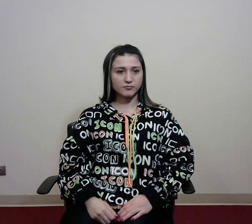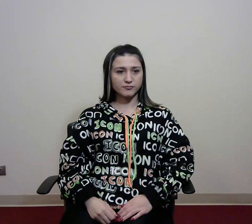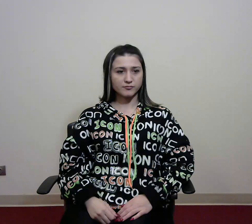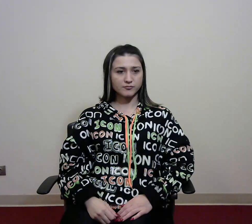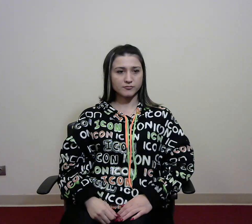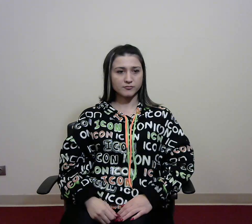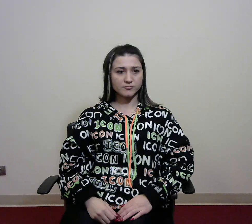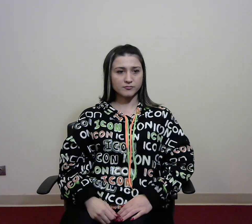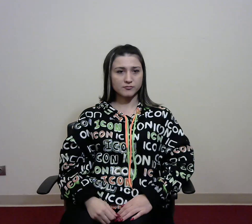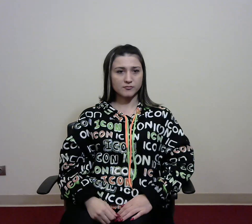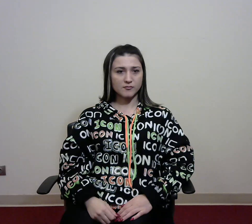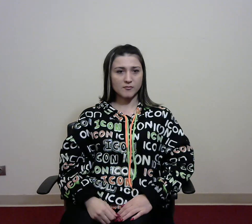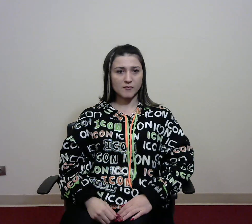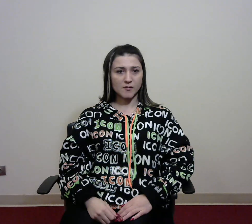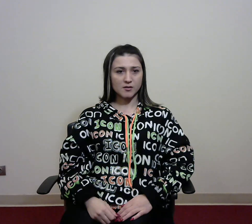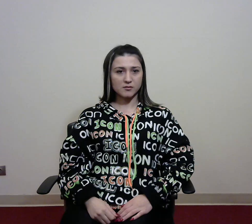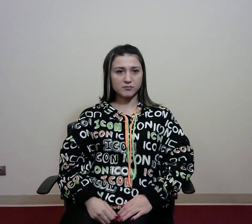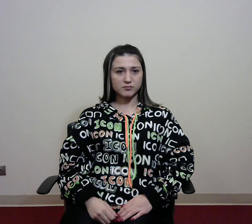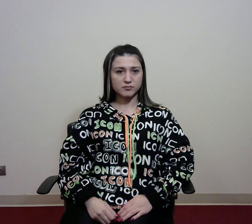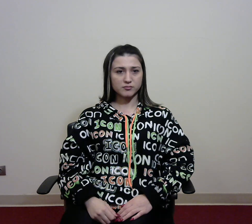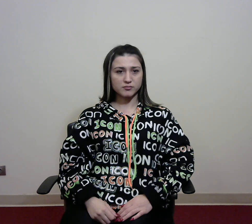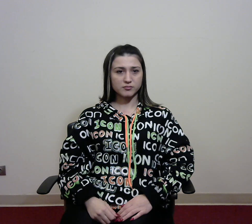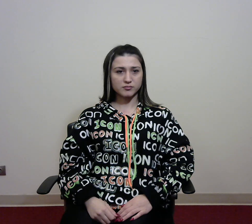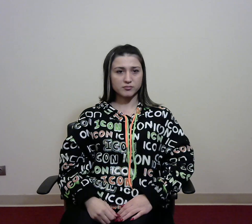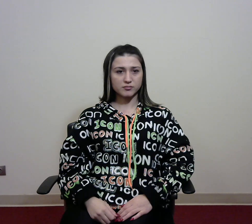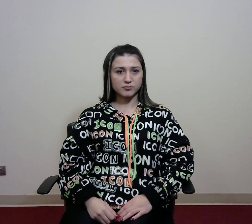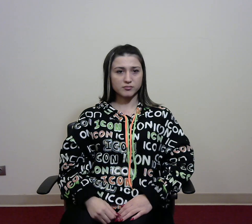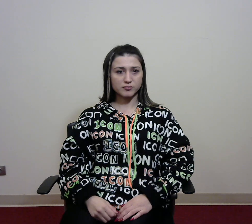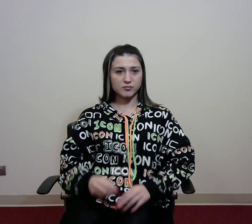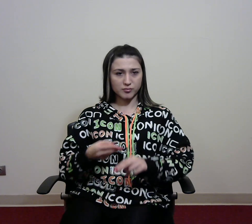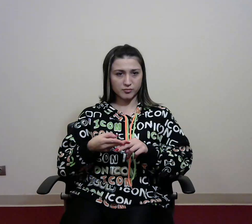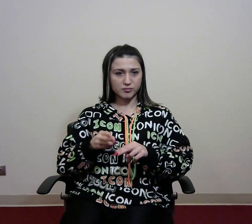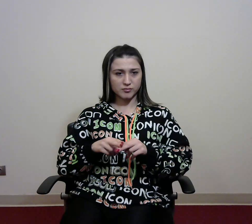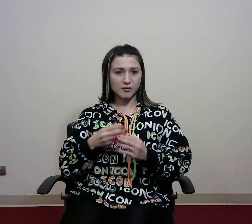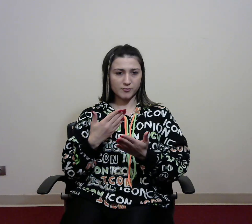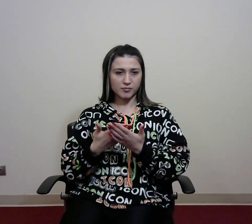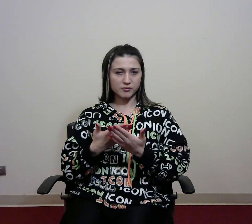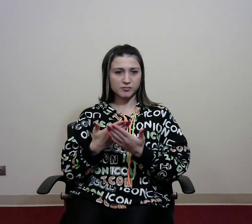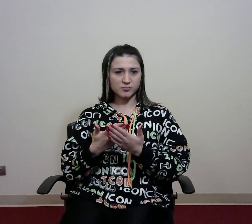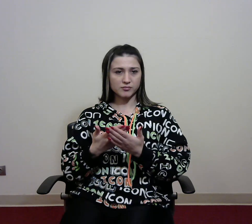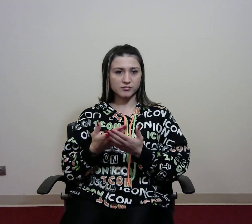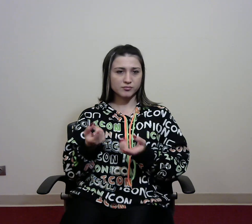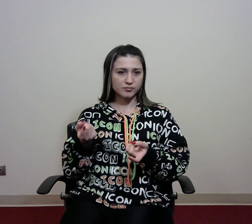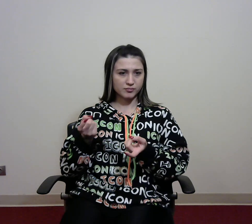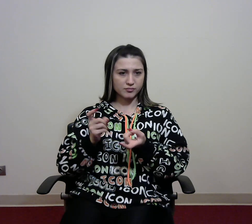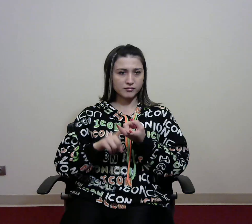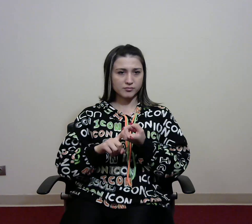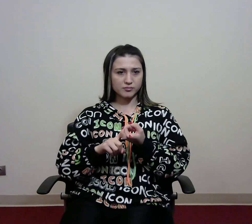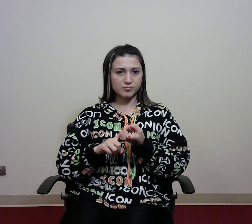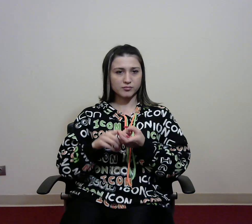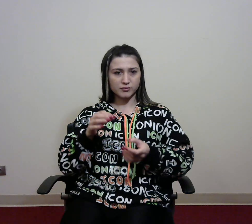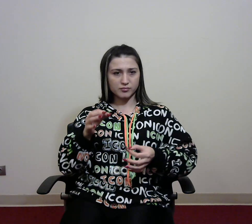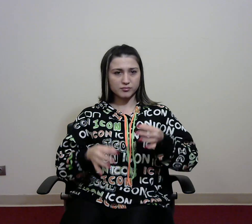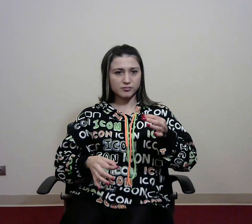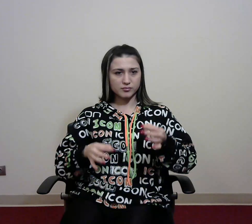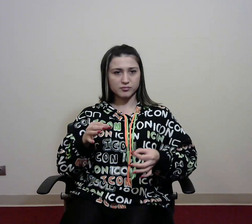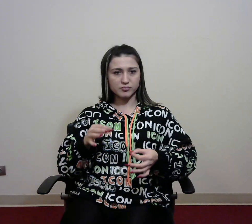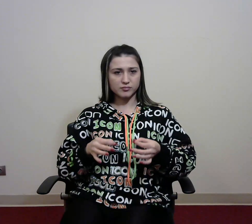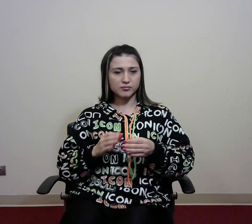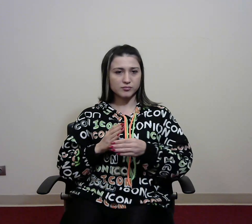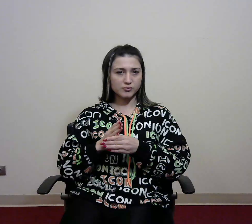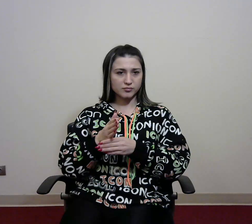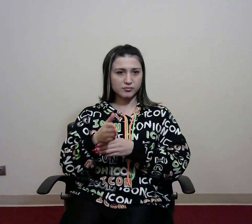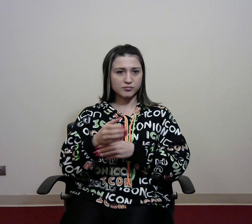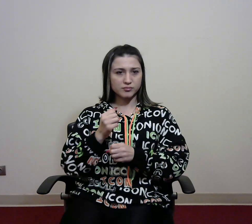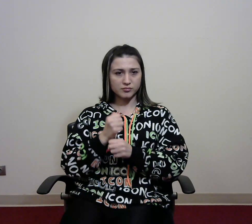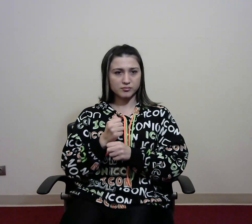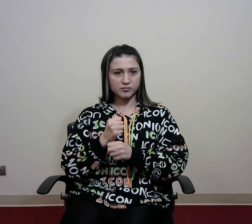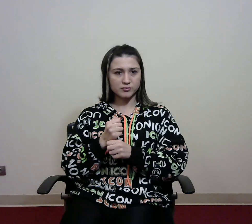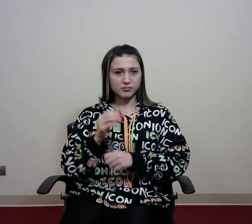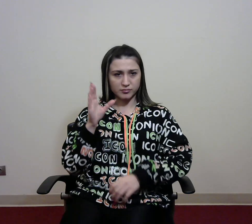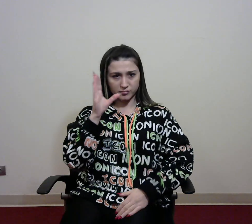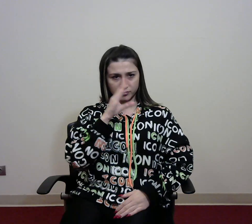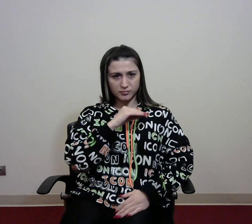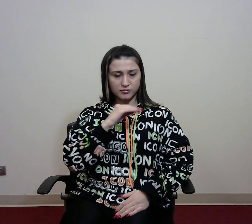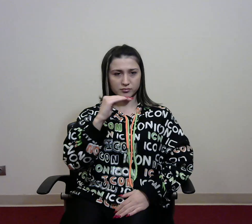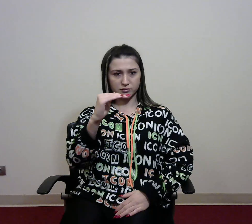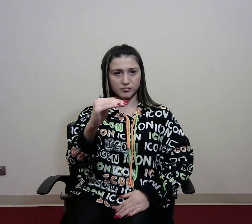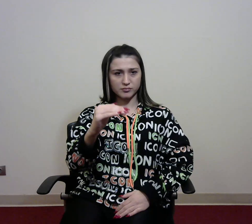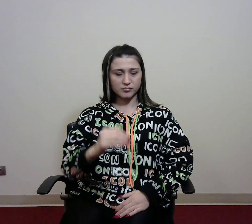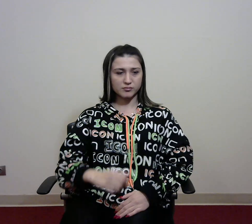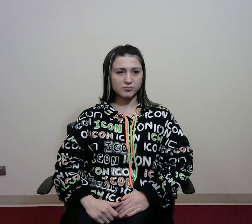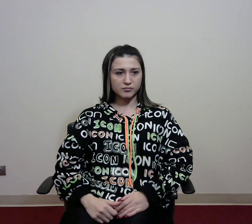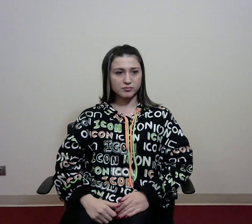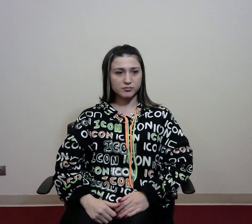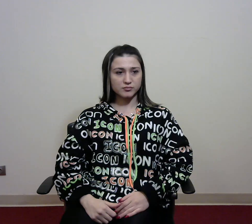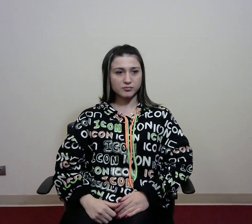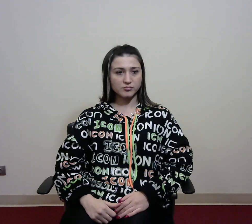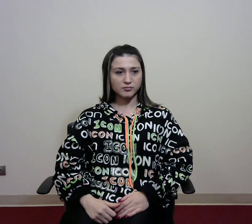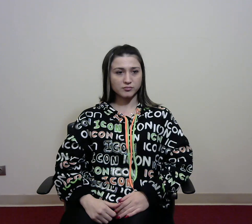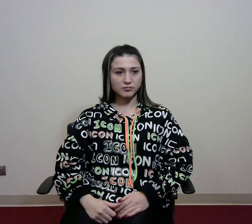Bu məsələ ilə bağlı məhkəməyə müraciət edə bilərsiniz